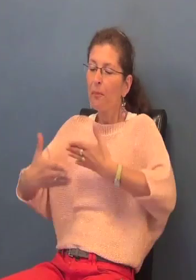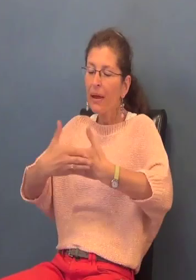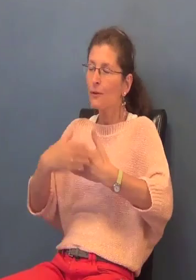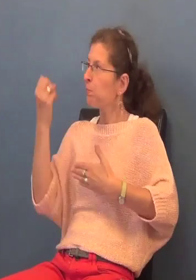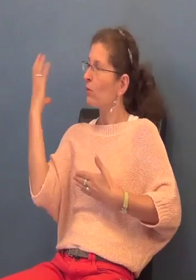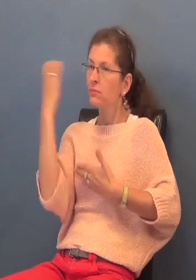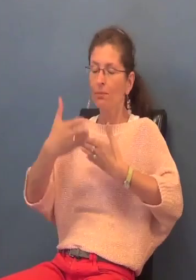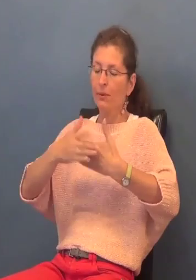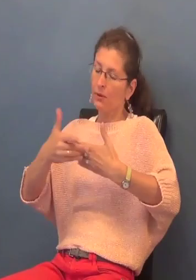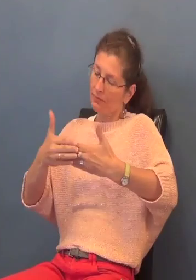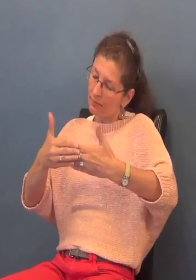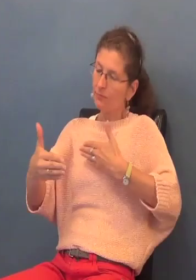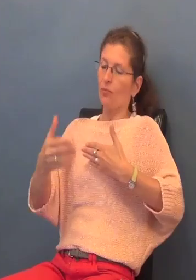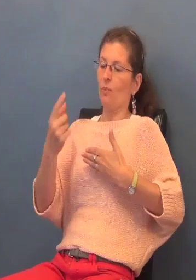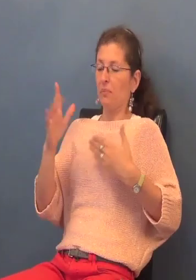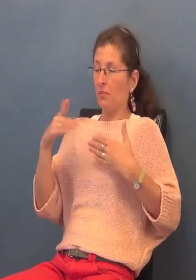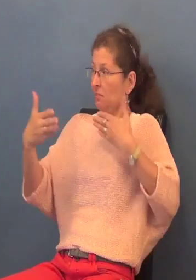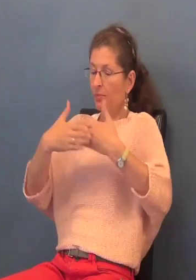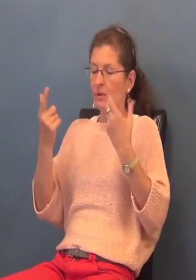Nie zbliżać się do nadjeżdżającego pociągu, należy zachować odległość.